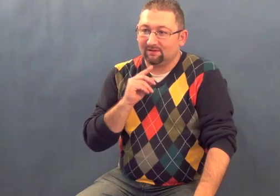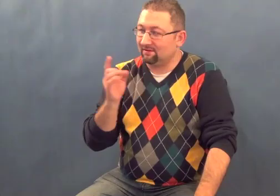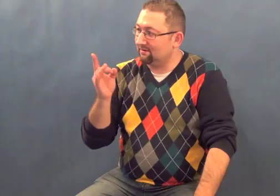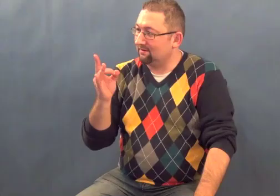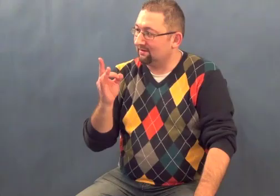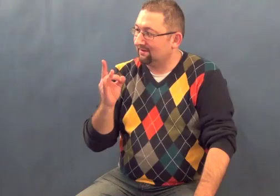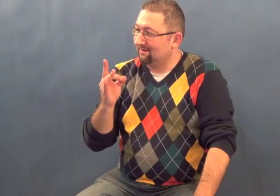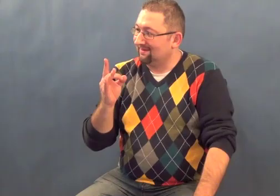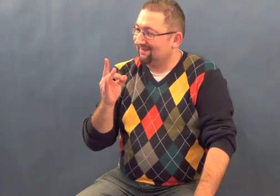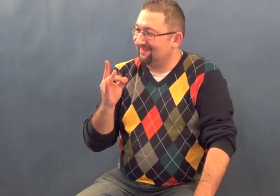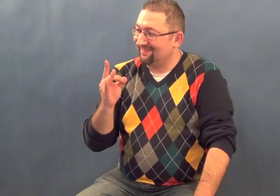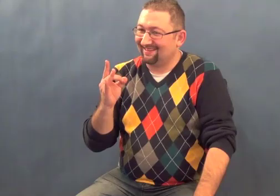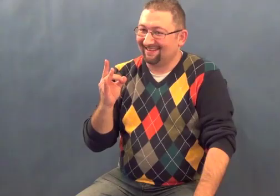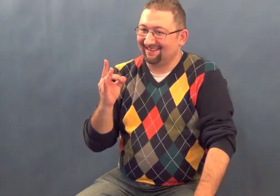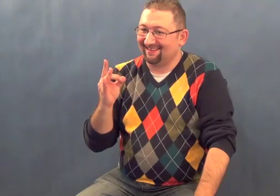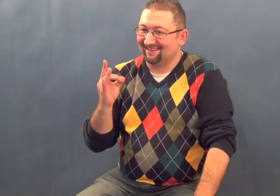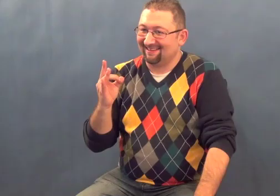Tak.